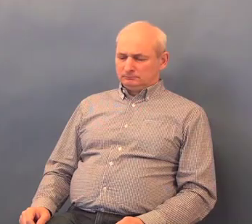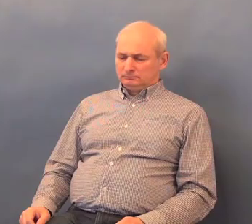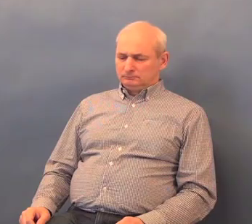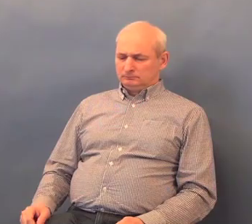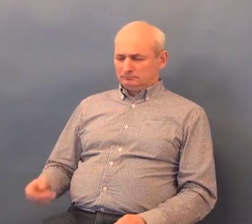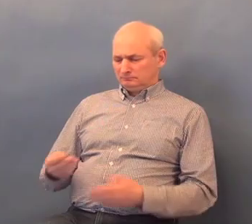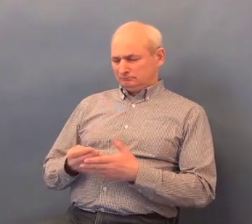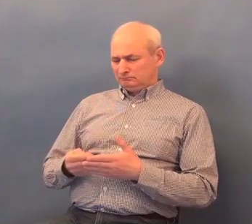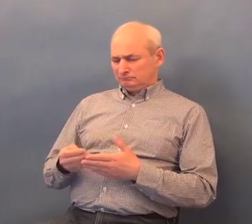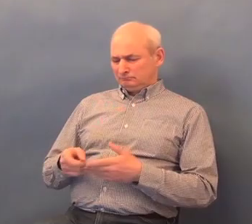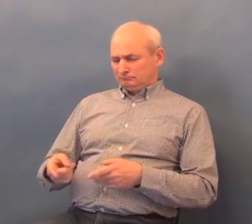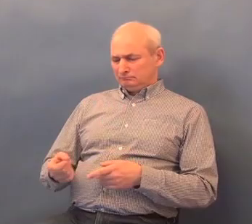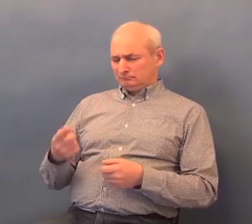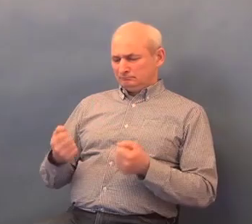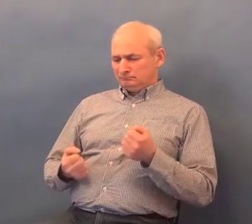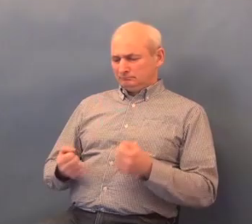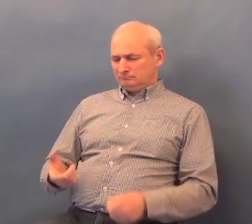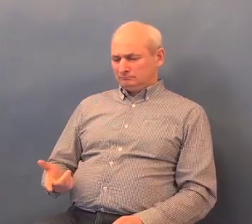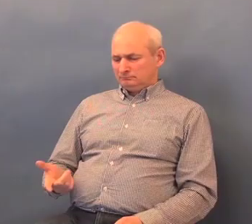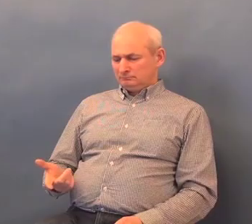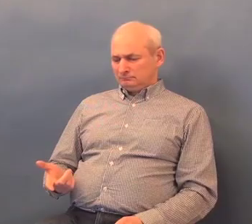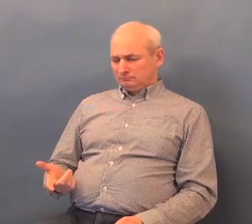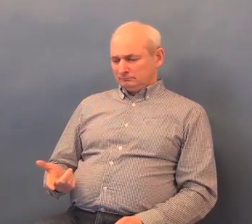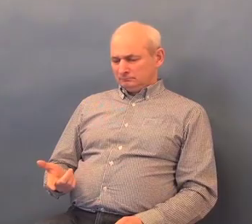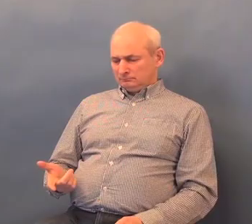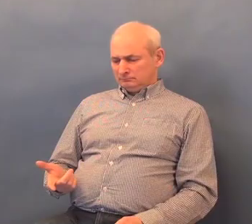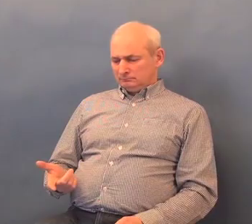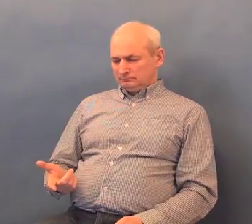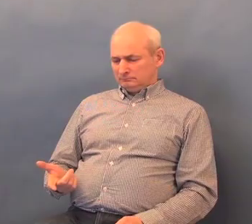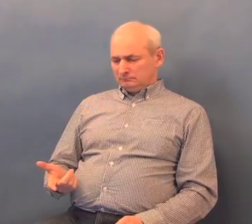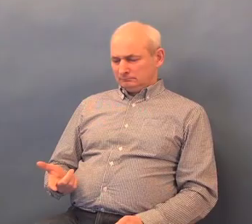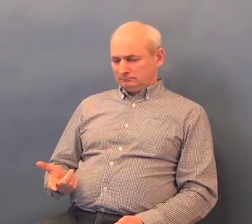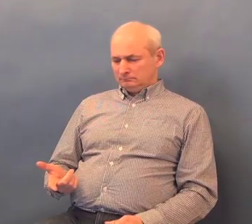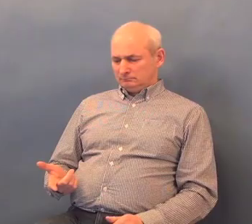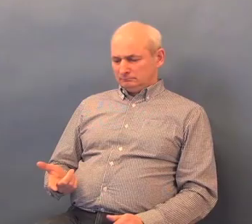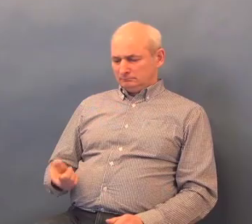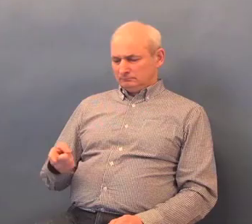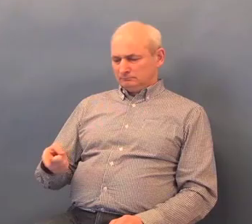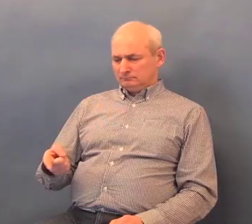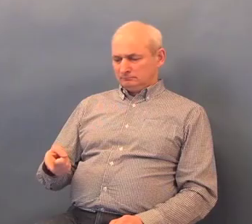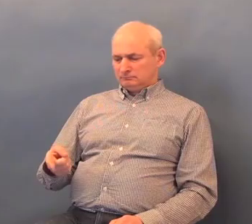Dziwny jest ten rysunek z samochodem.